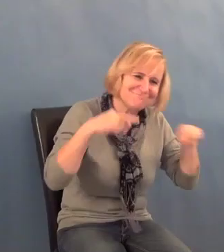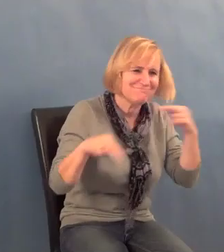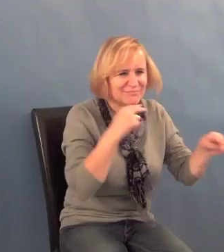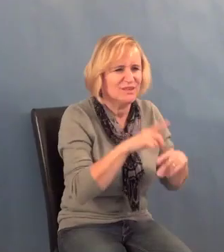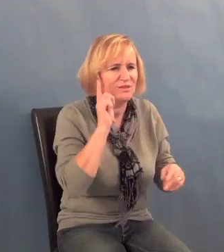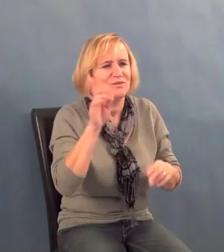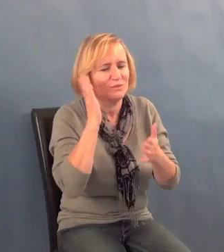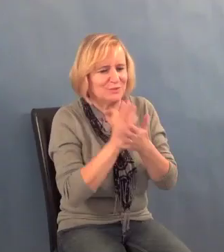Jeden mężczyzna już skończył.